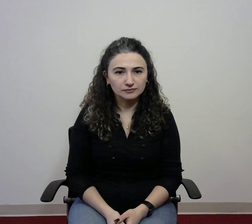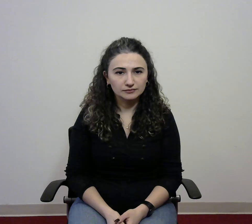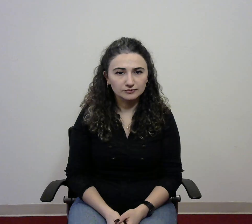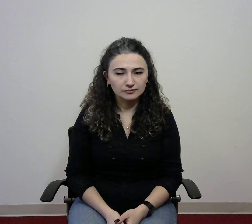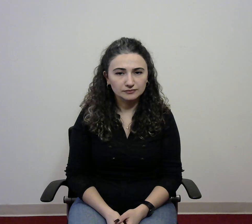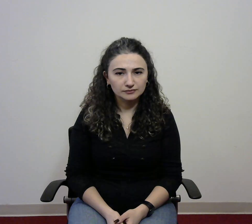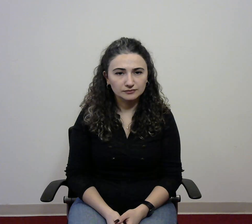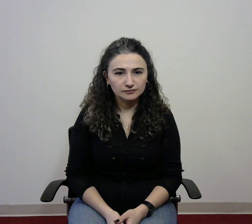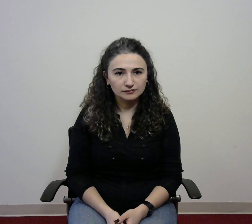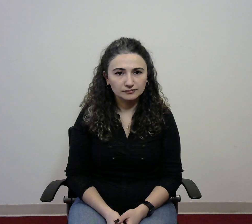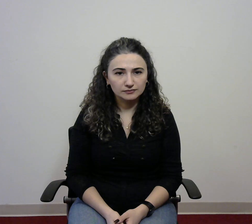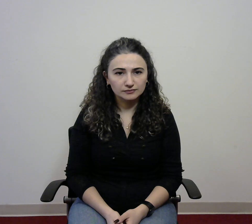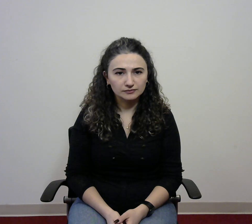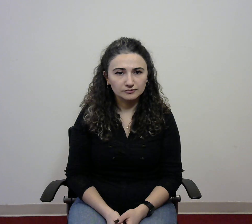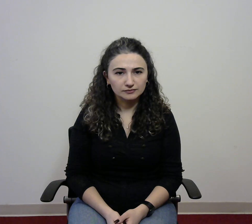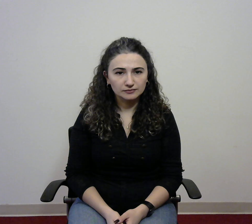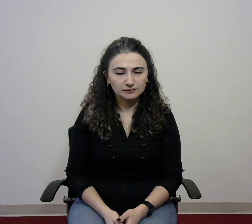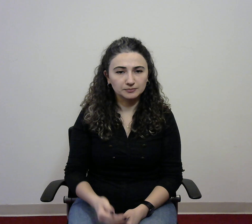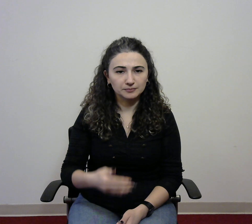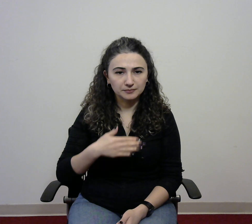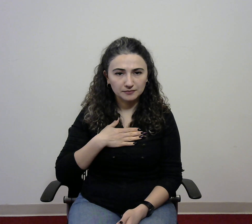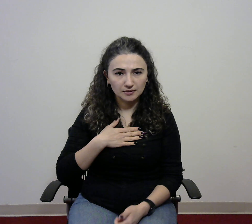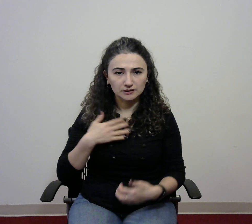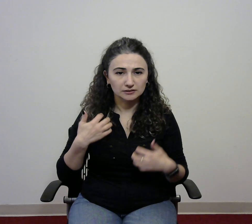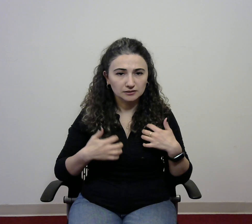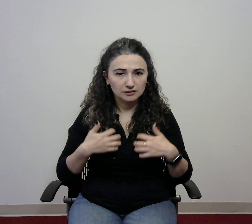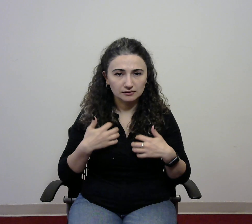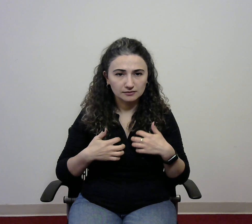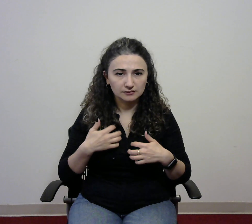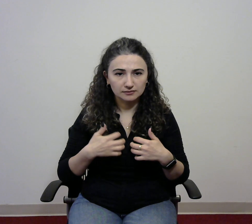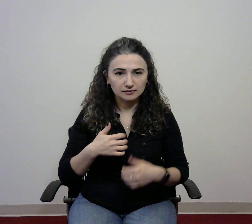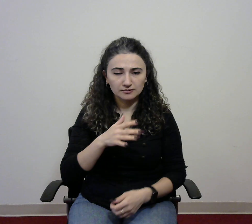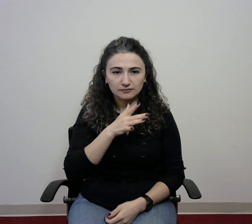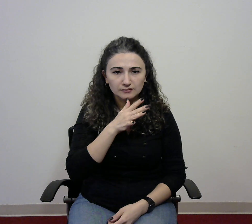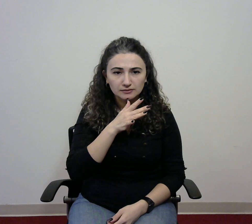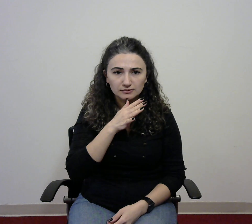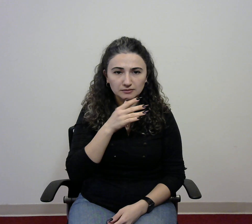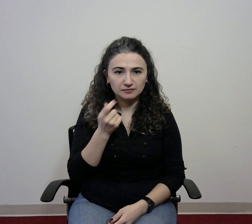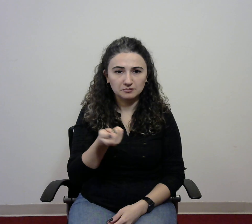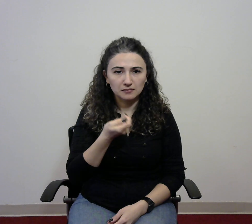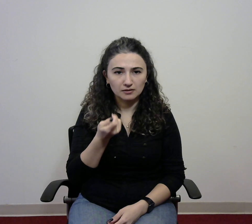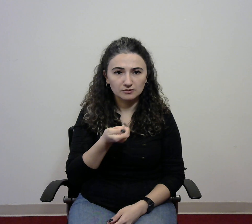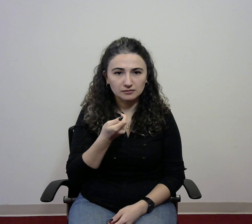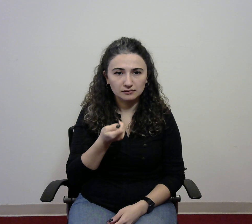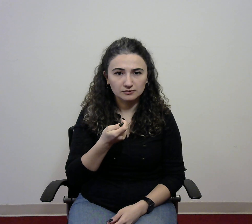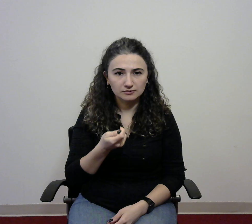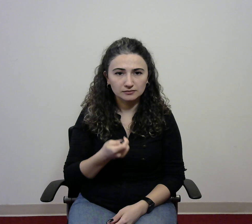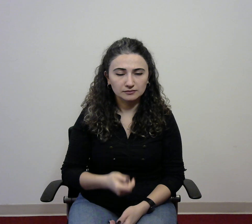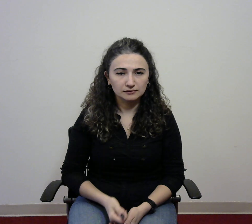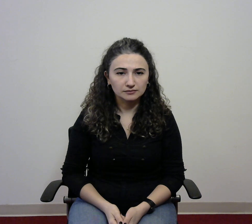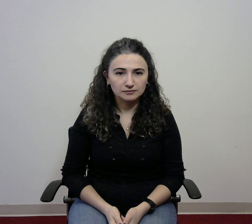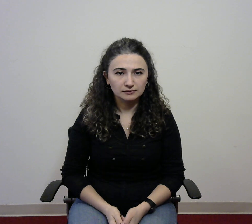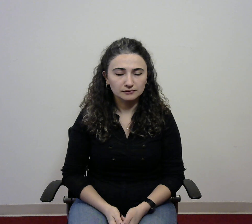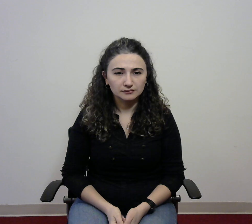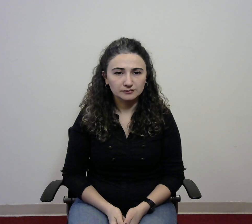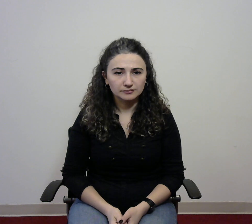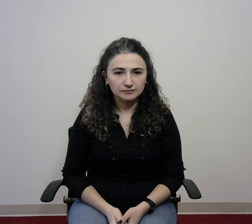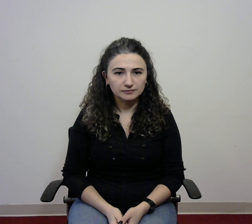Mən tələsirəm, vaxtım azdır